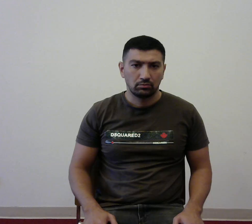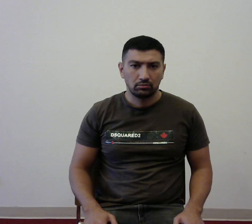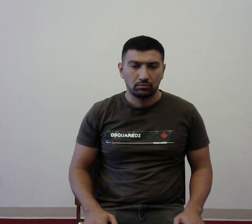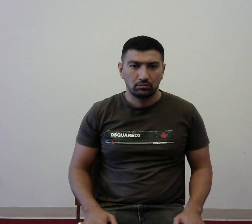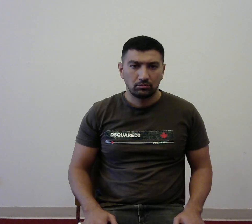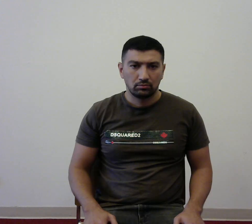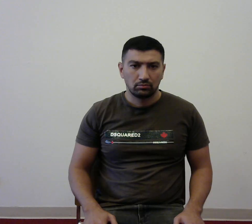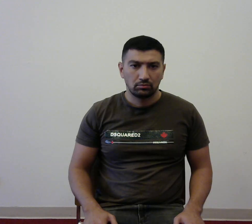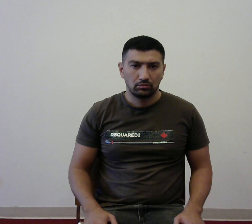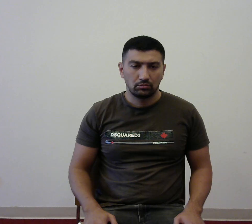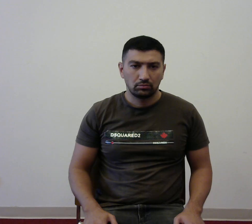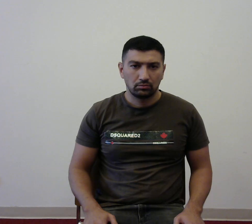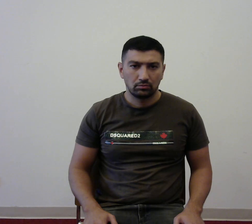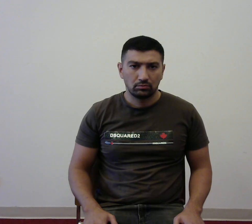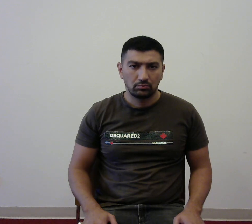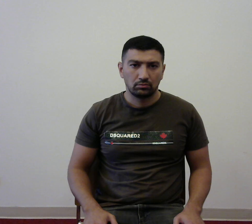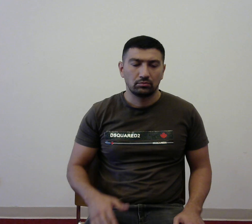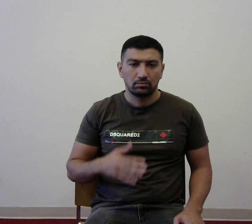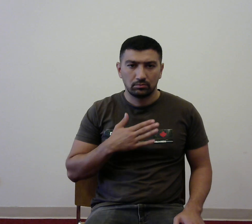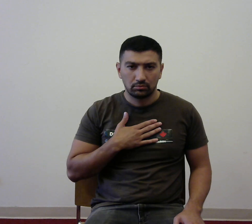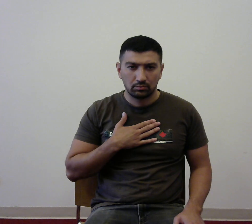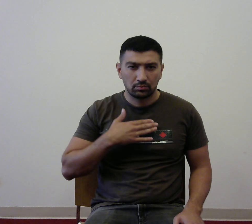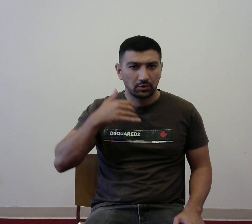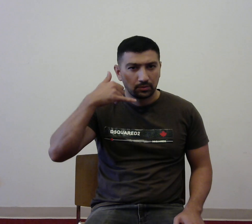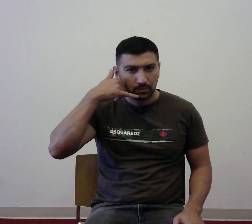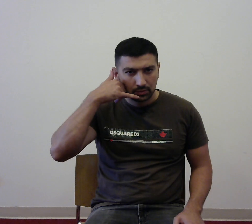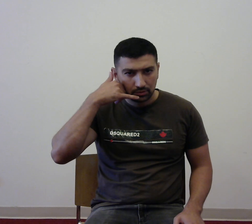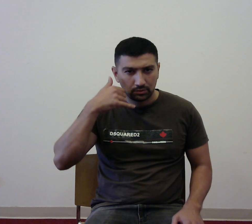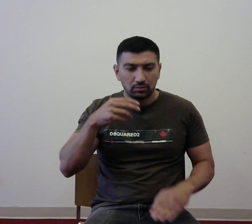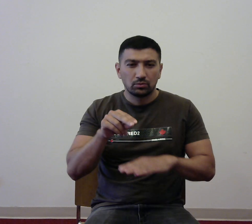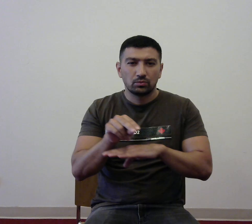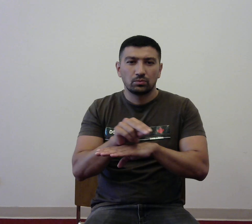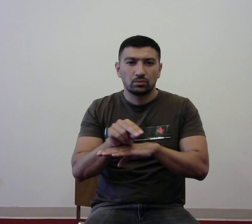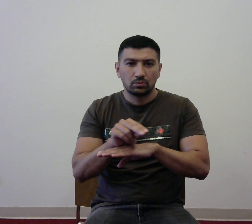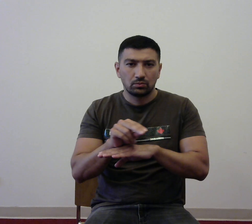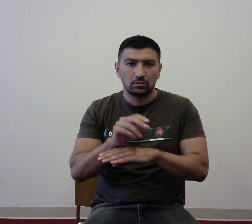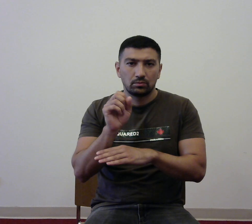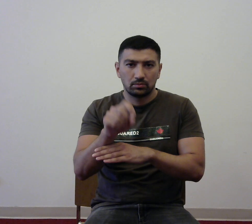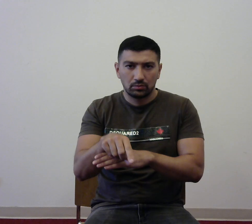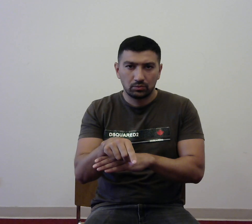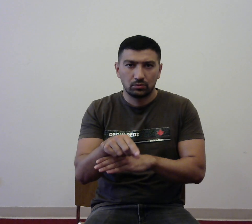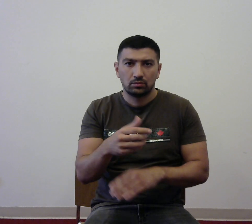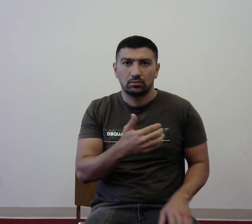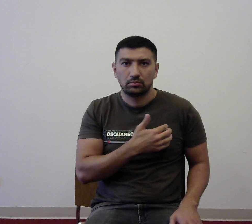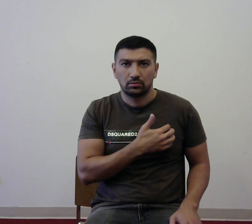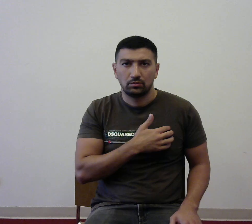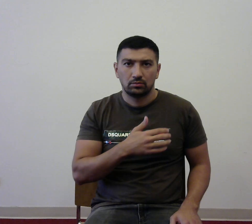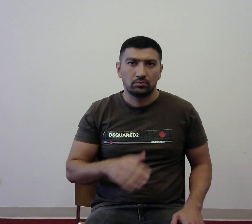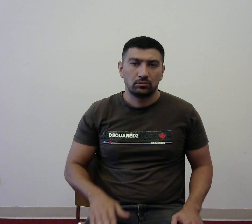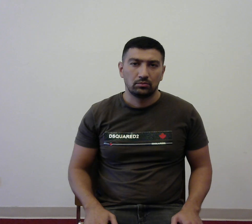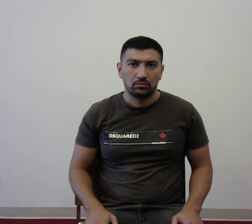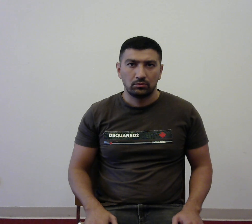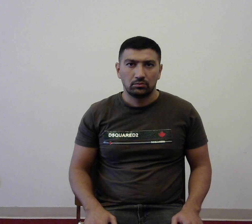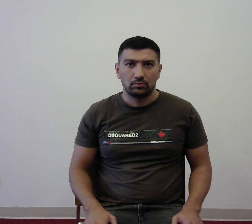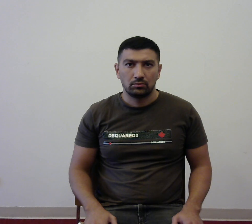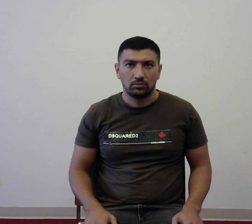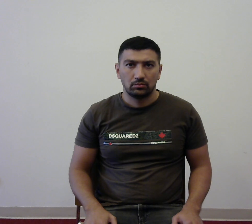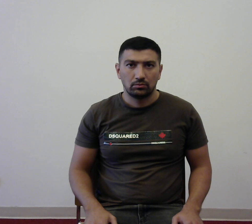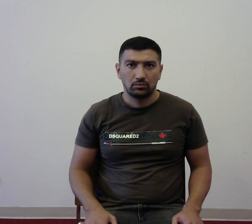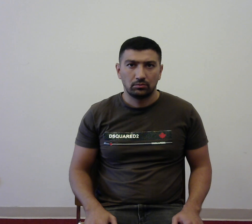Mən telefonu təmir etdirmək istəyirəm